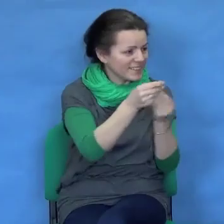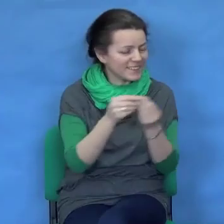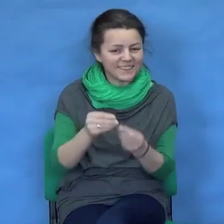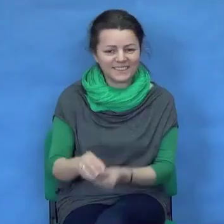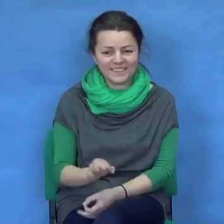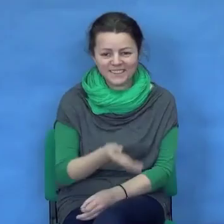Dzisiaj tego nie ma.